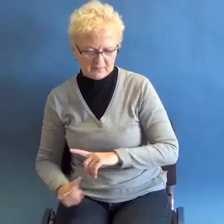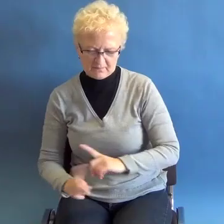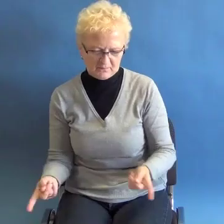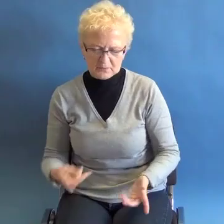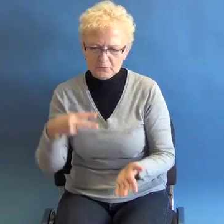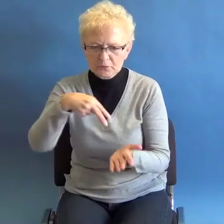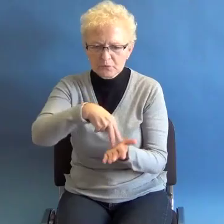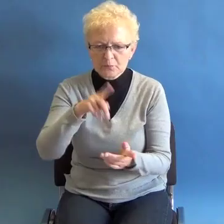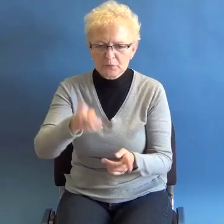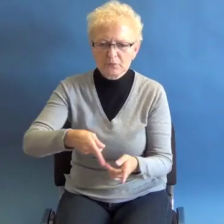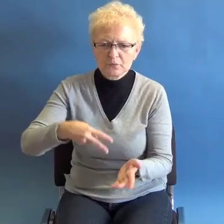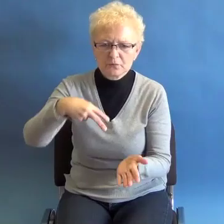Trzeba stać.